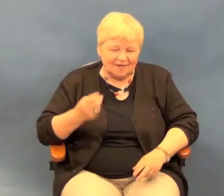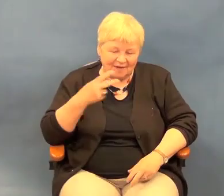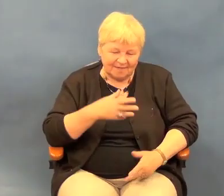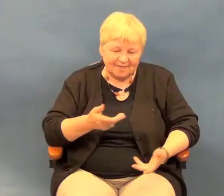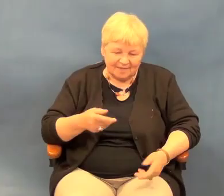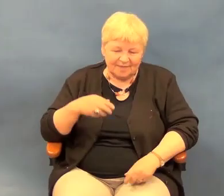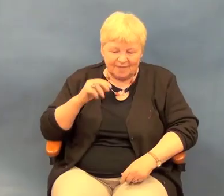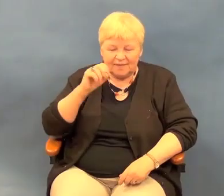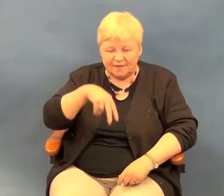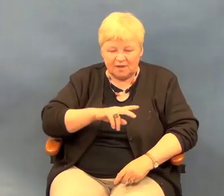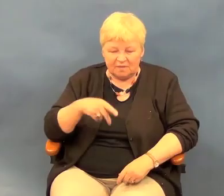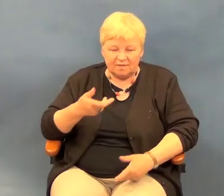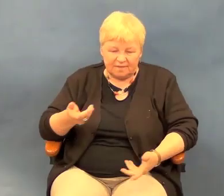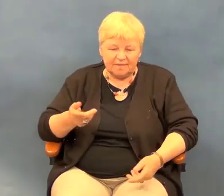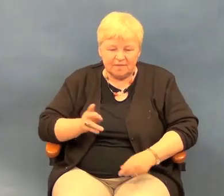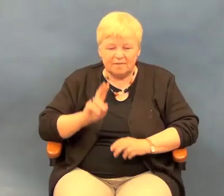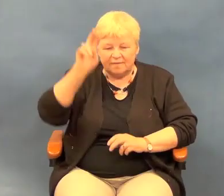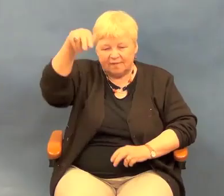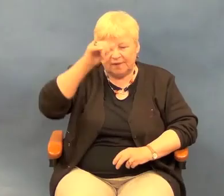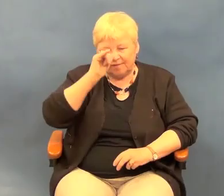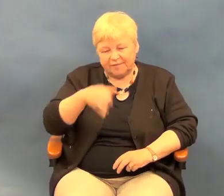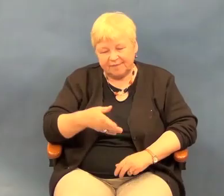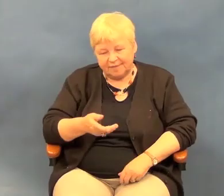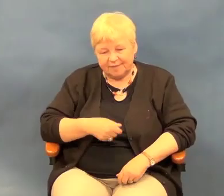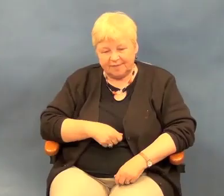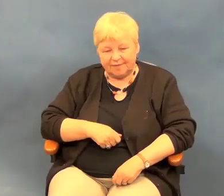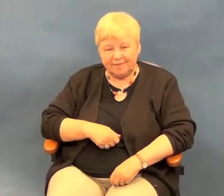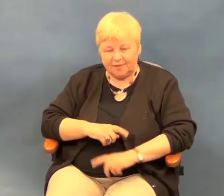Wskakiwać tam, wskoczyć tam nie wolno, nie można tam wejść.